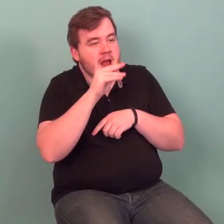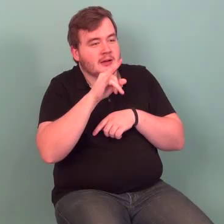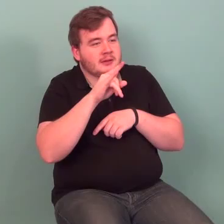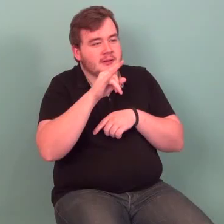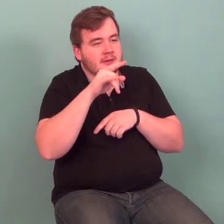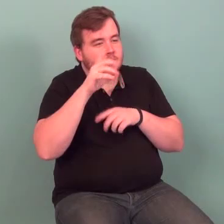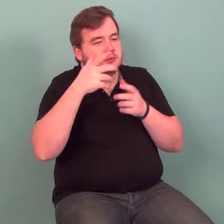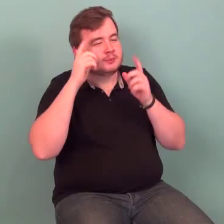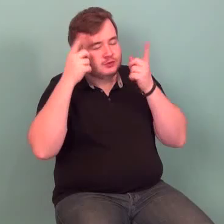W skrócie Myszka Miki.